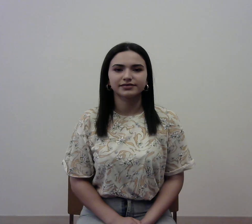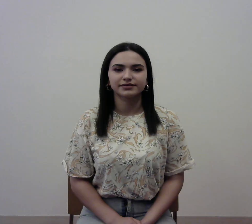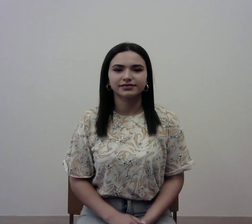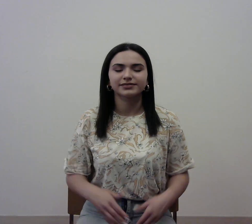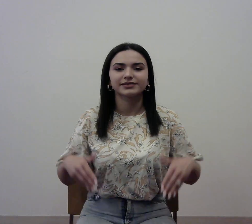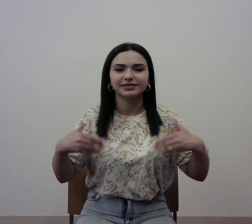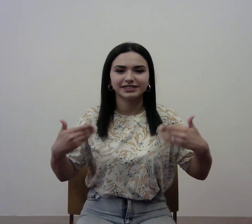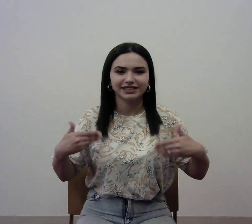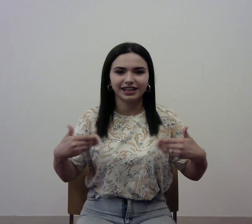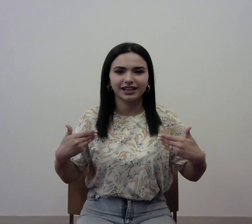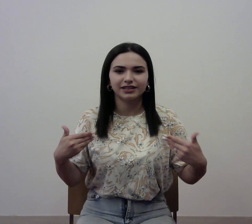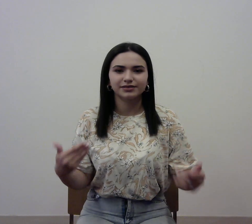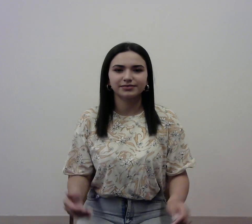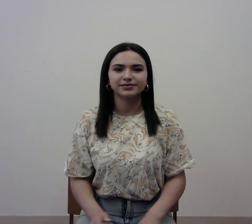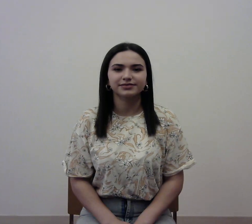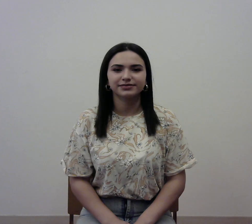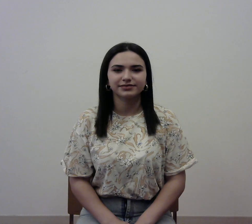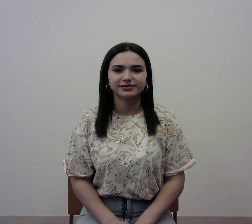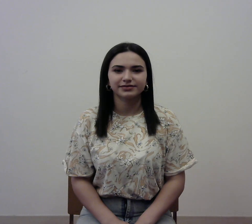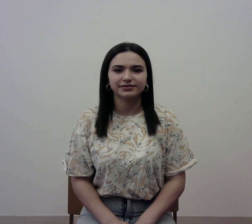Salam